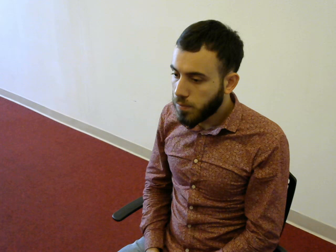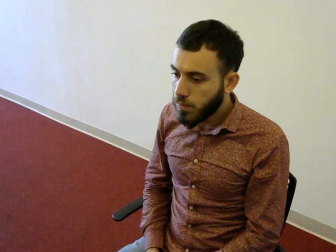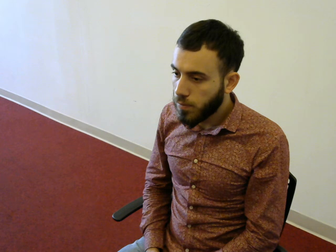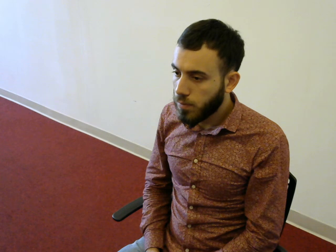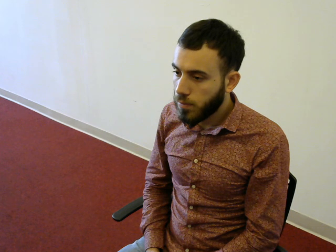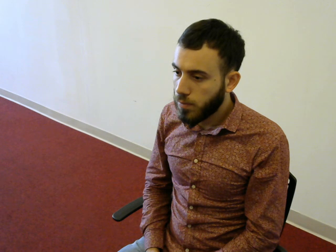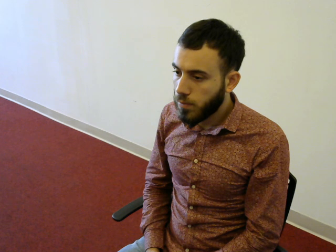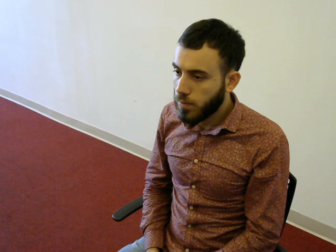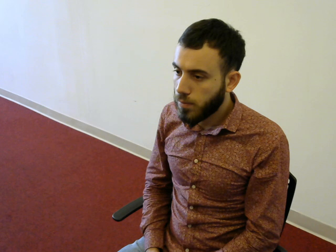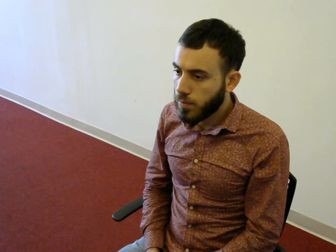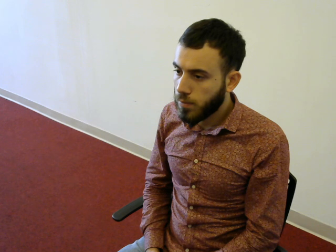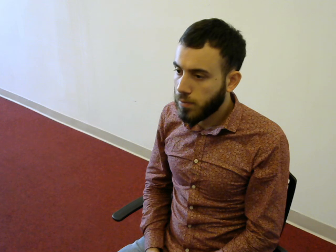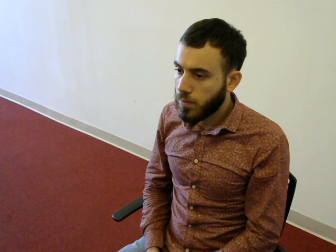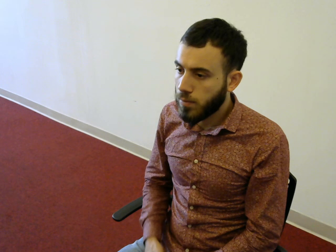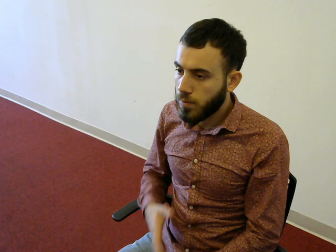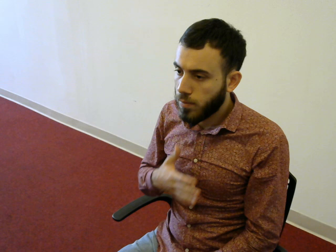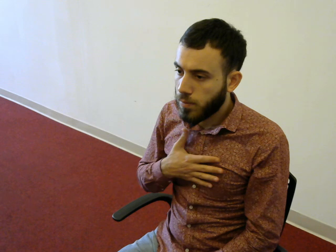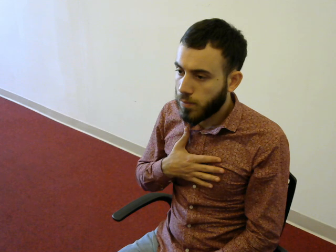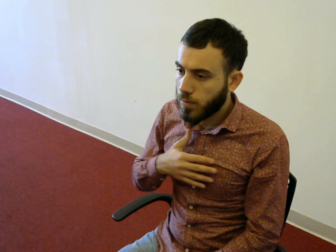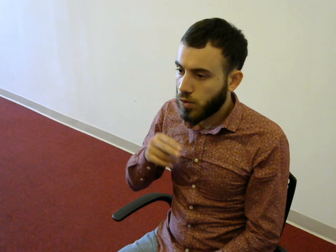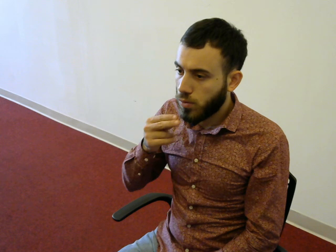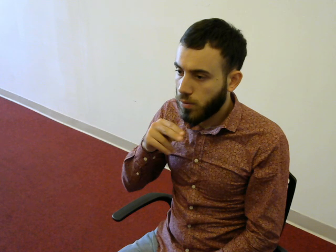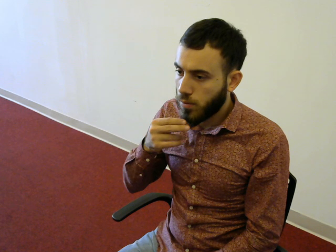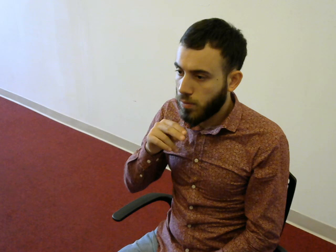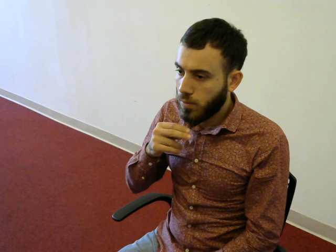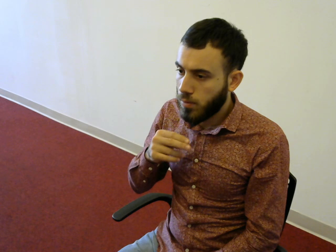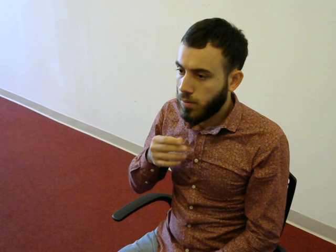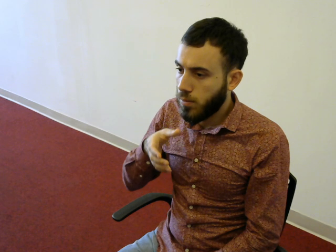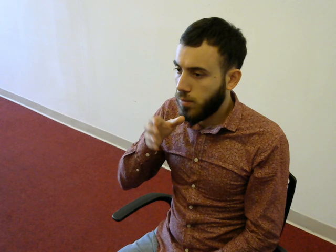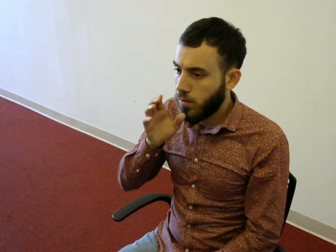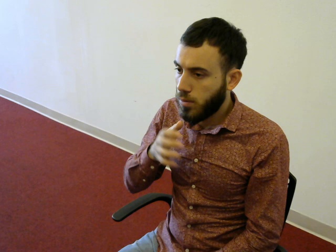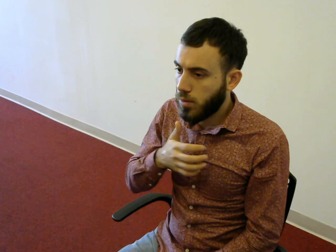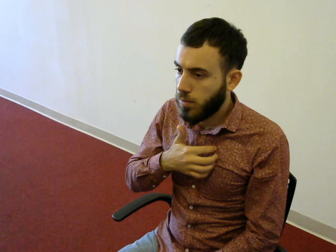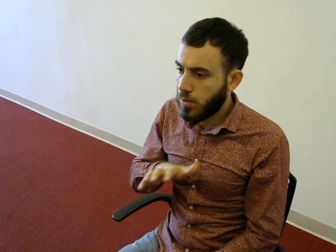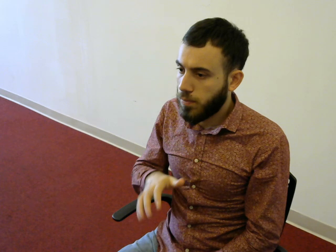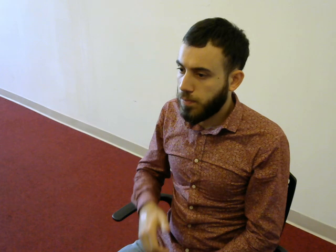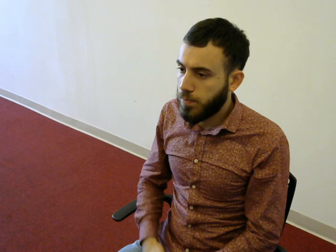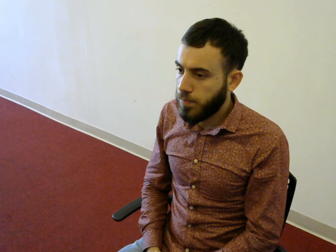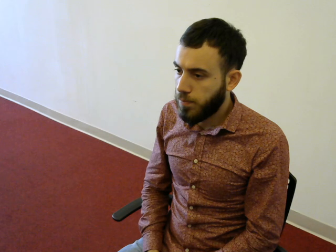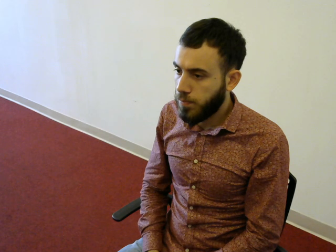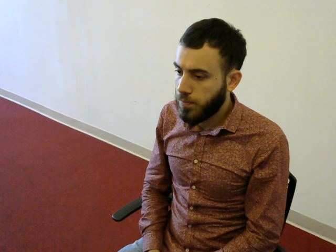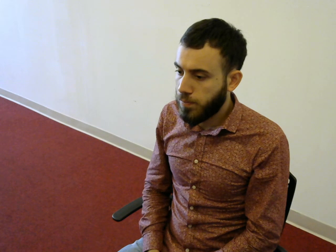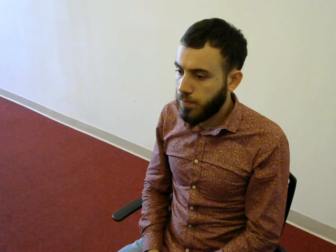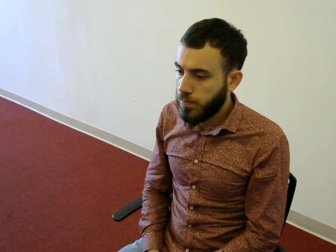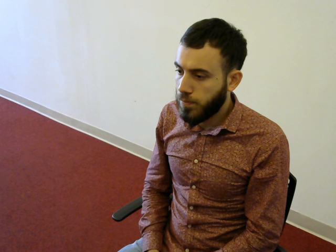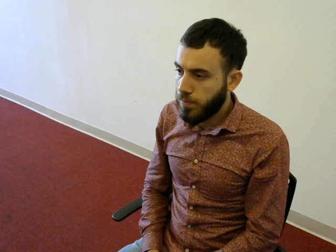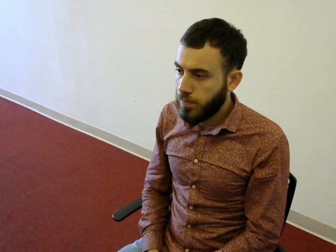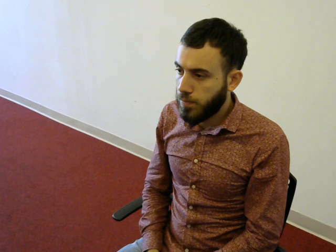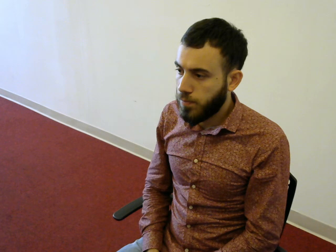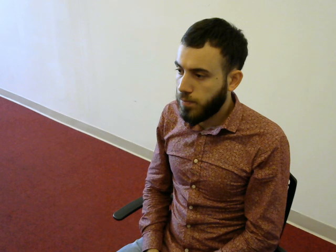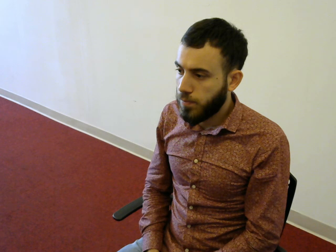Mən çay içmək istəmirəm